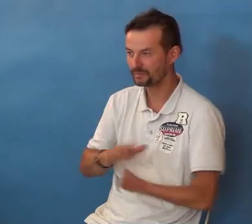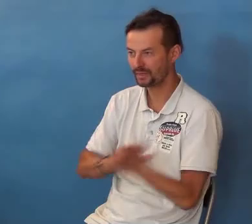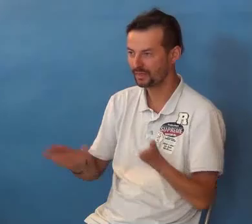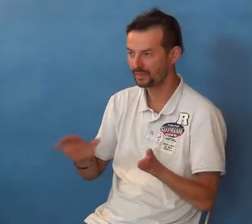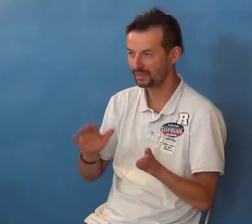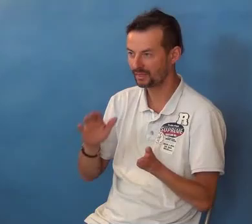Bez ubrań.